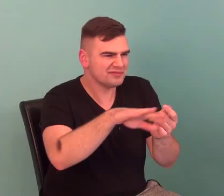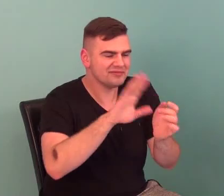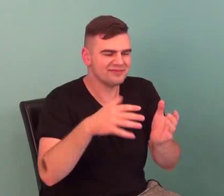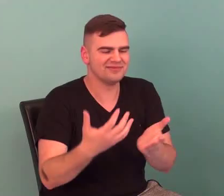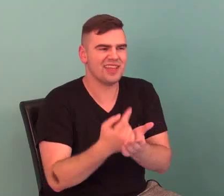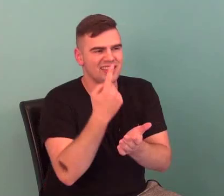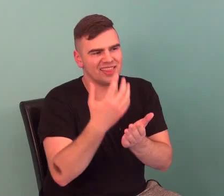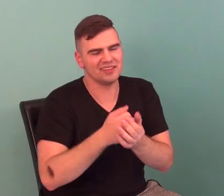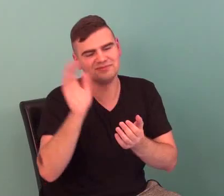Dobra, zabiera jedną żabę.